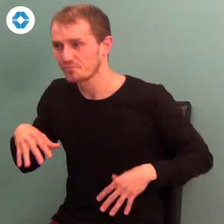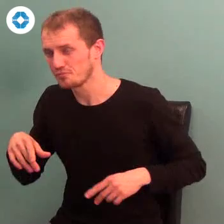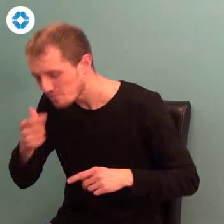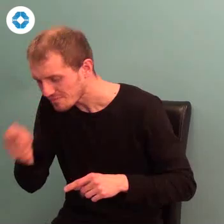Dobra.